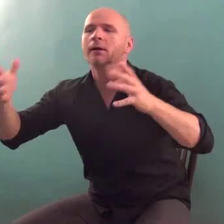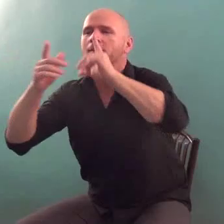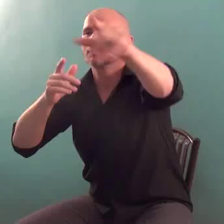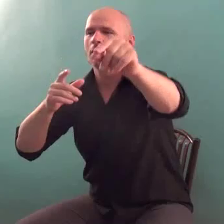Ptaszek poszedł.